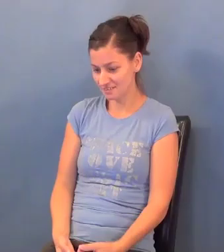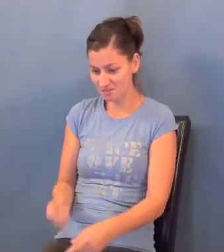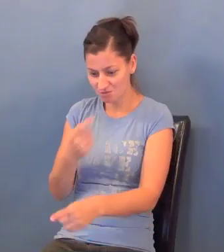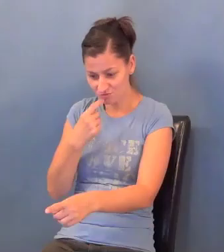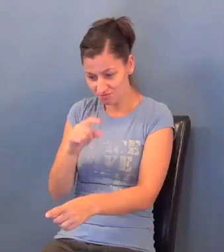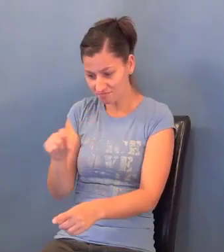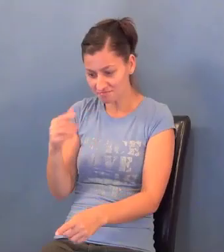Co to jest?